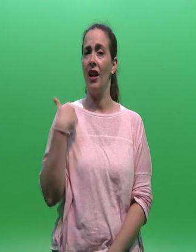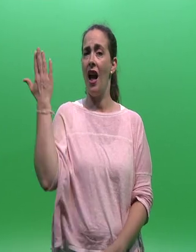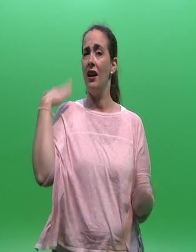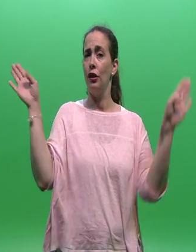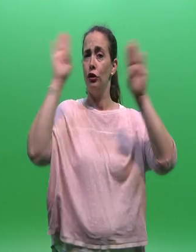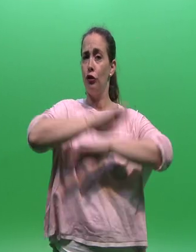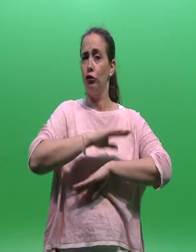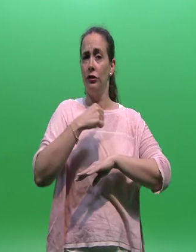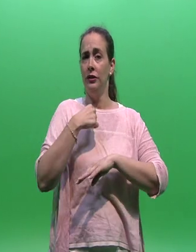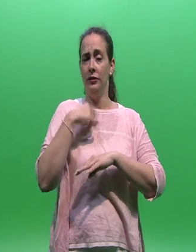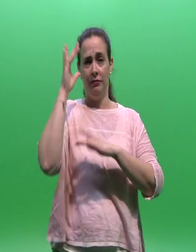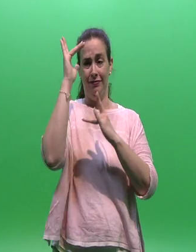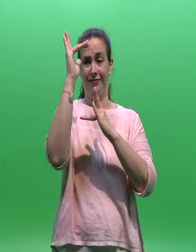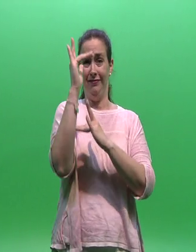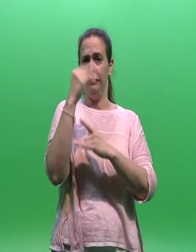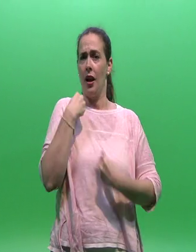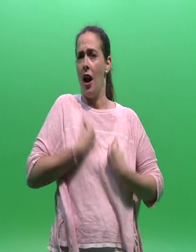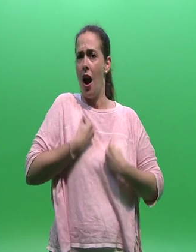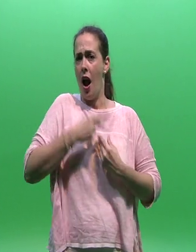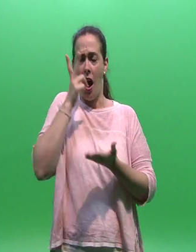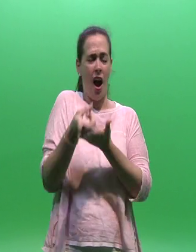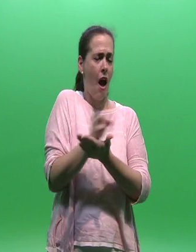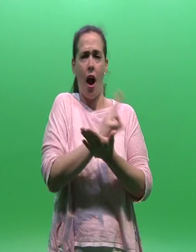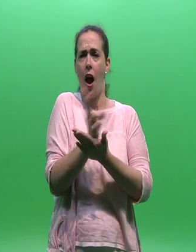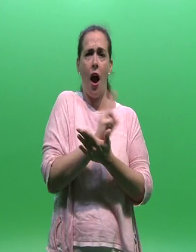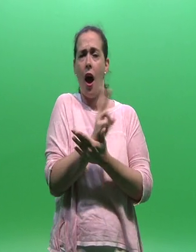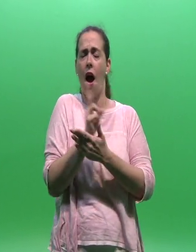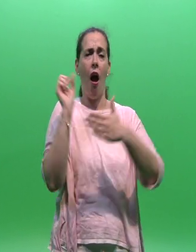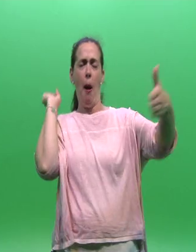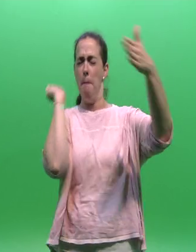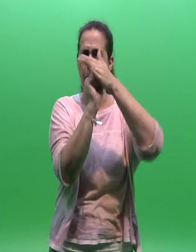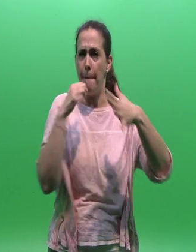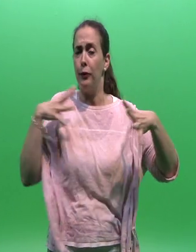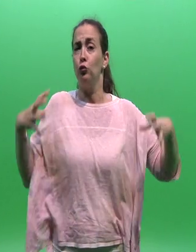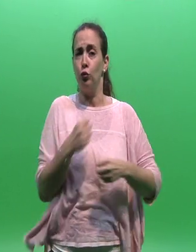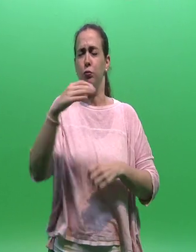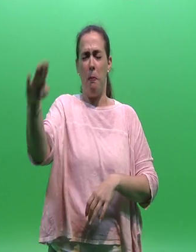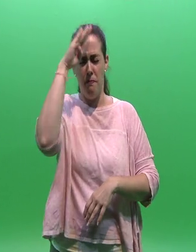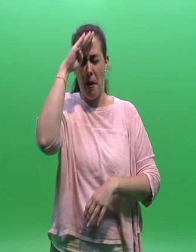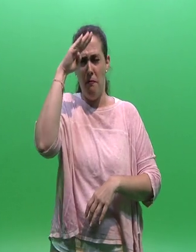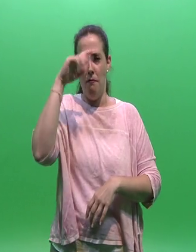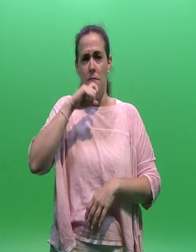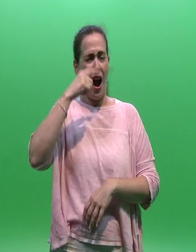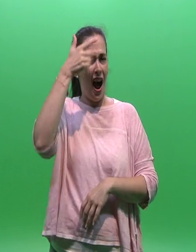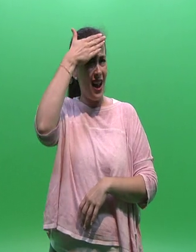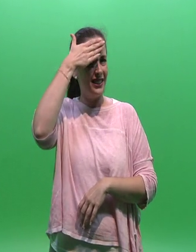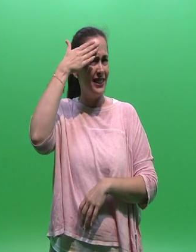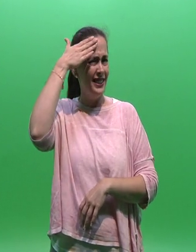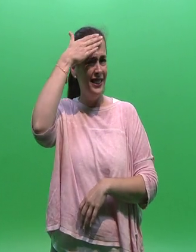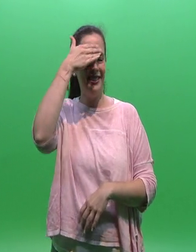Ahir a la nit estava a la llitera, però tenia molta ansietat i no podia dormir. Em vaig donar un cop amb el cap a la paret i em vaig espantar. Ara em fa mal.